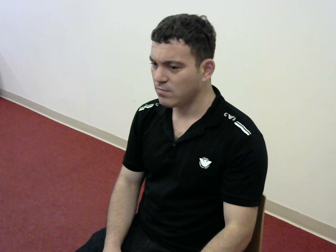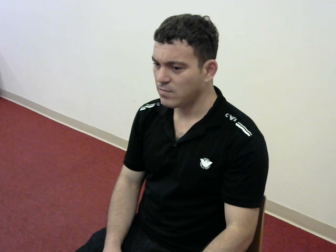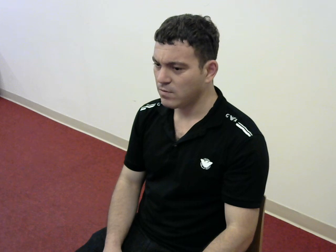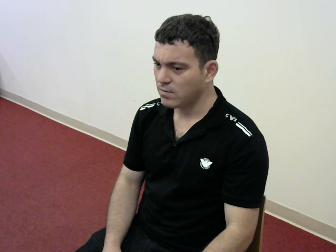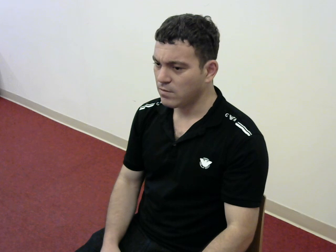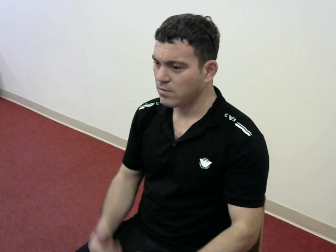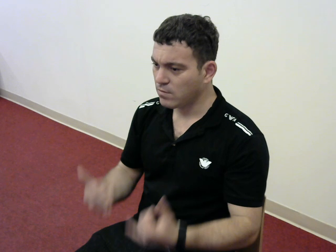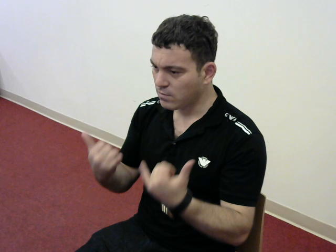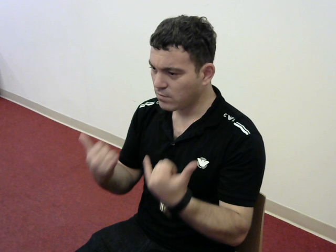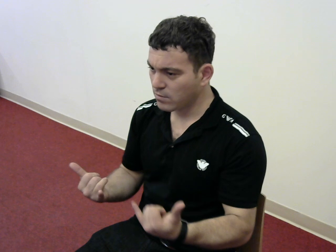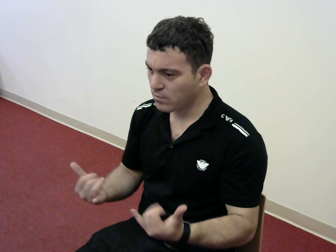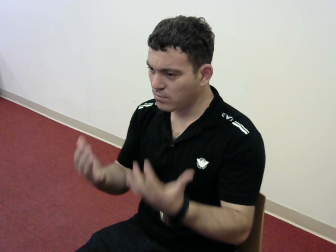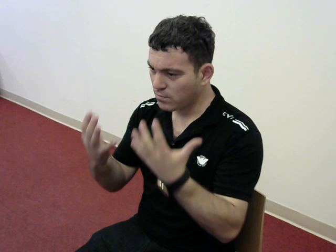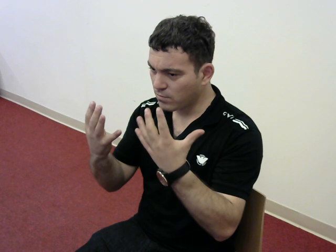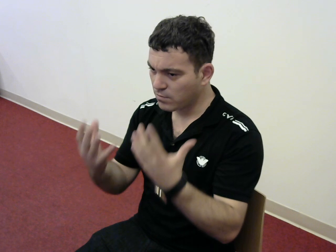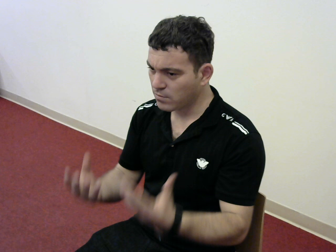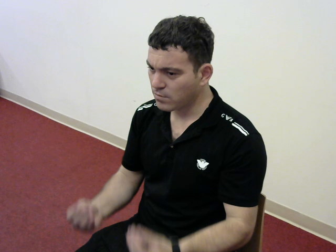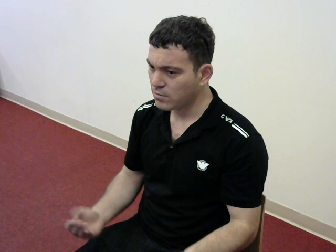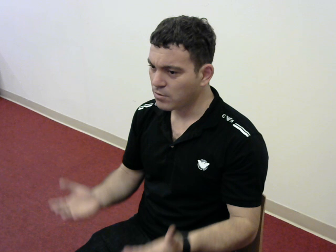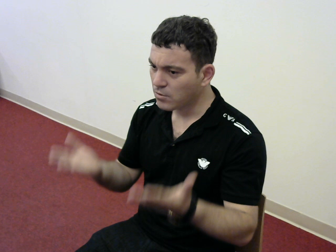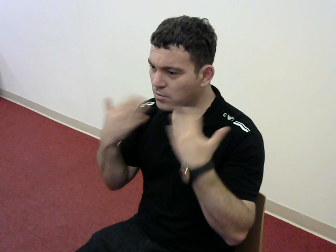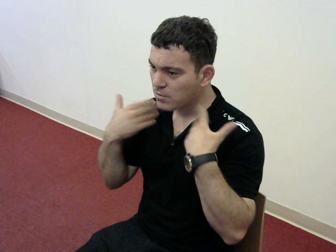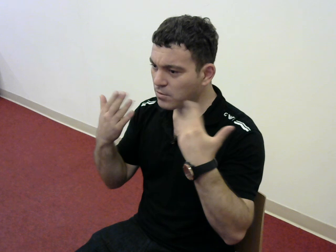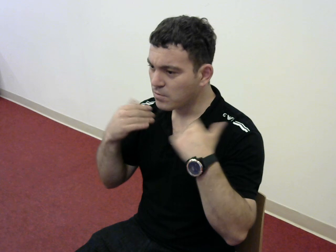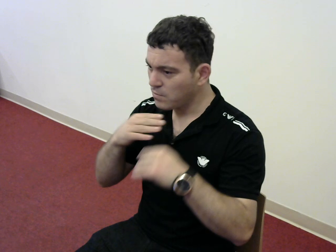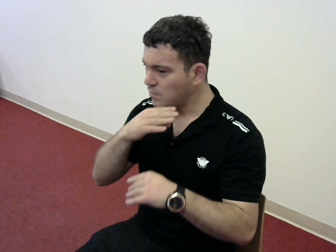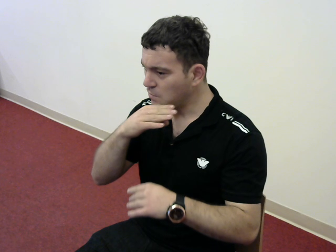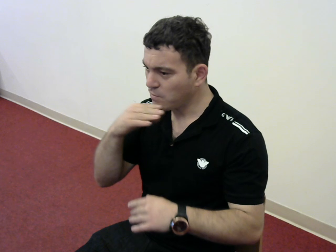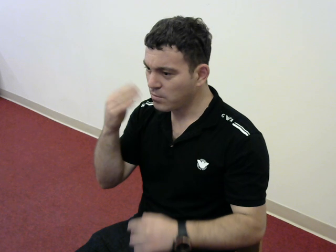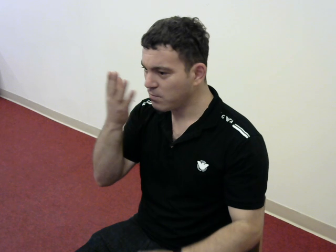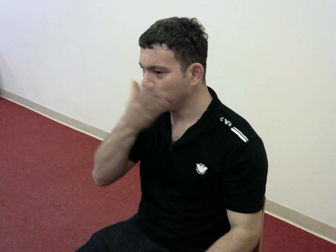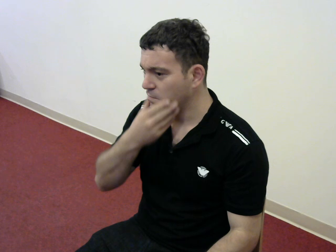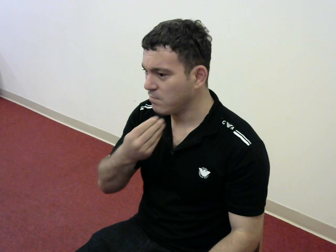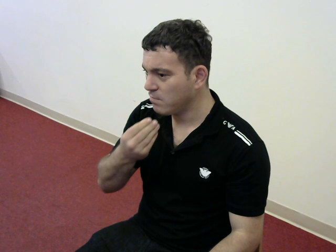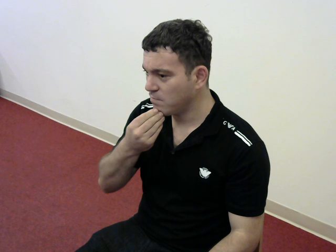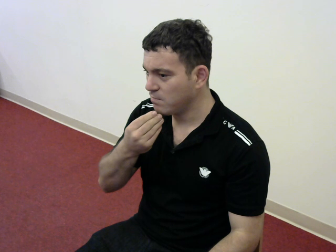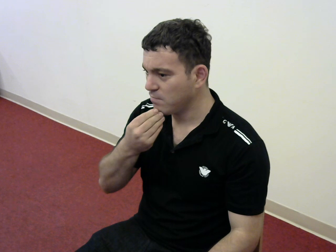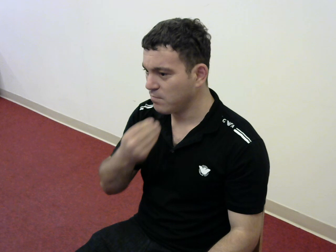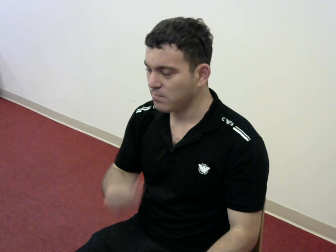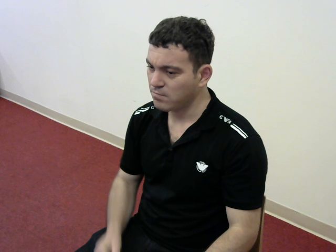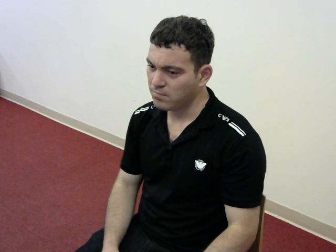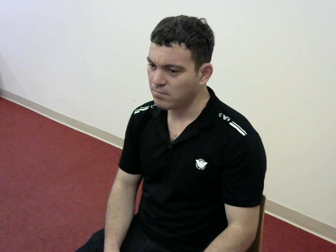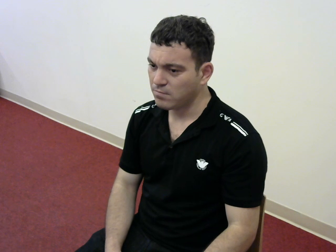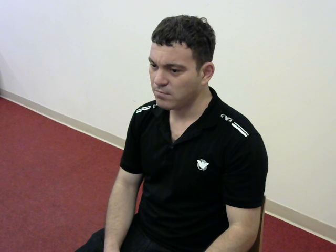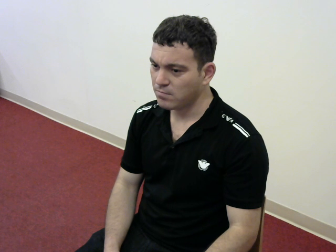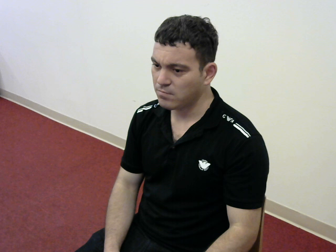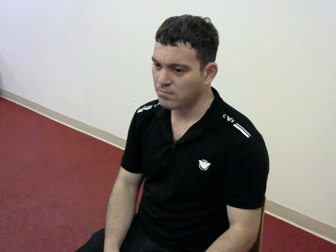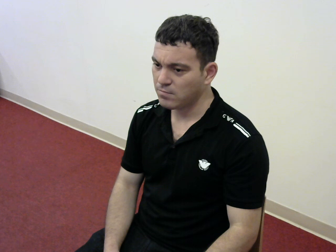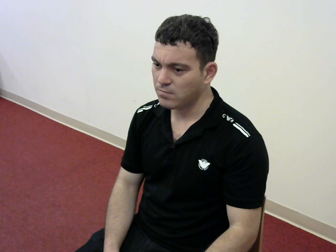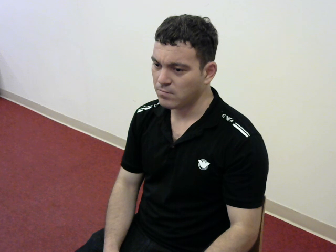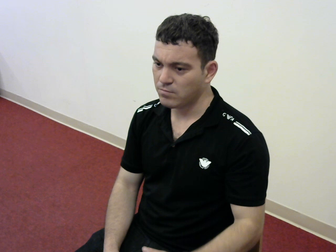Bu gün hava çox gözəldir